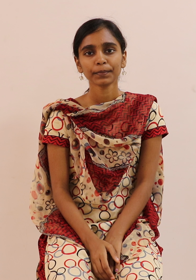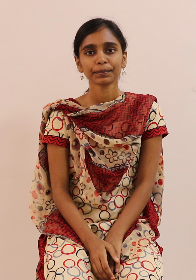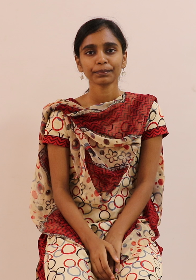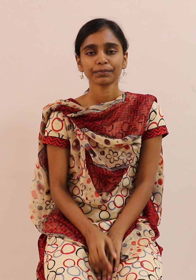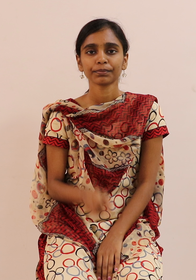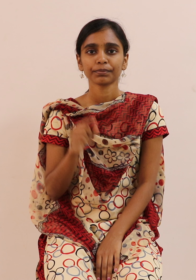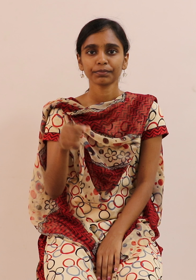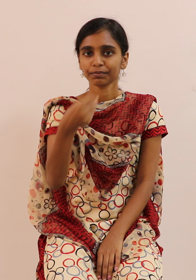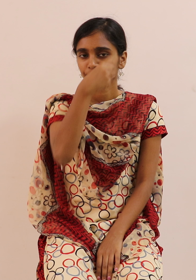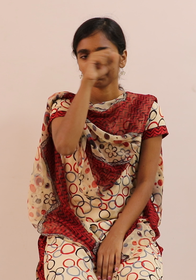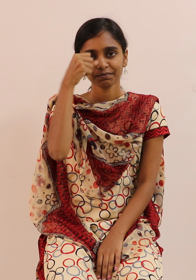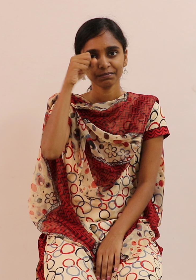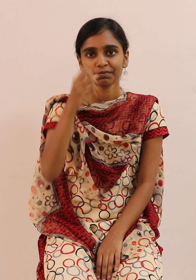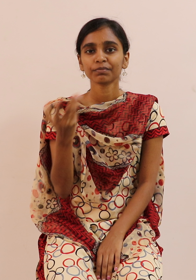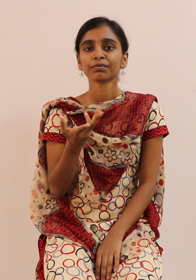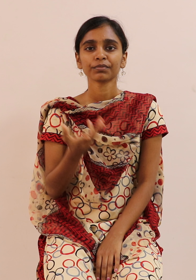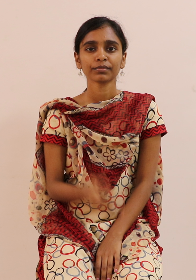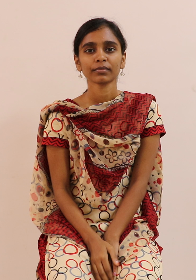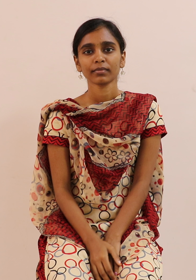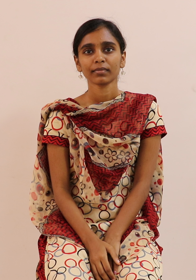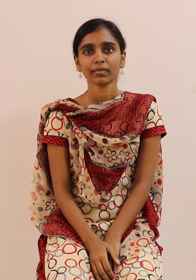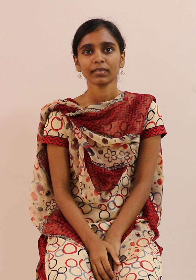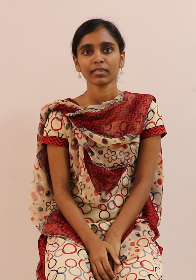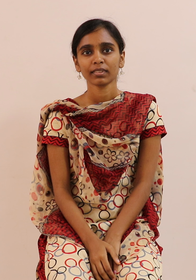why are you crying